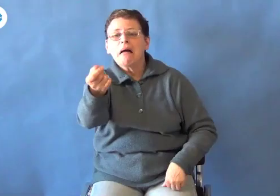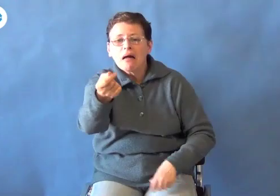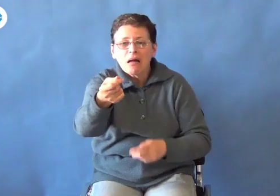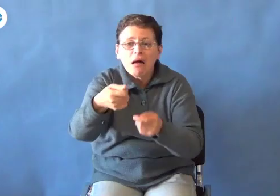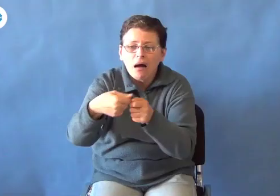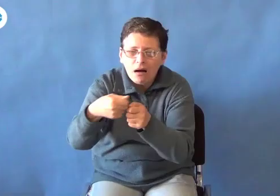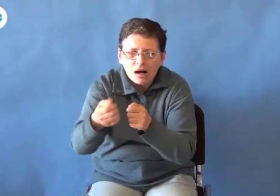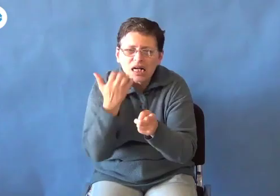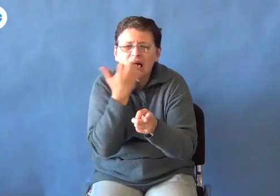Tam trzeba wydać pieniądze.